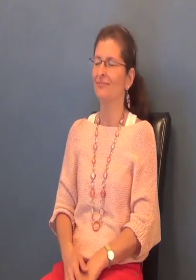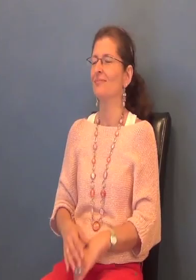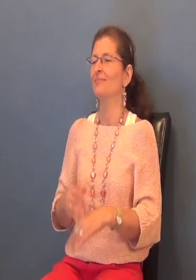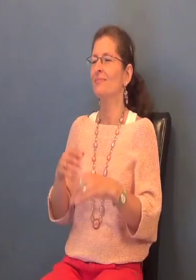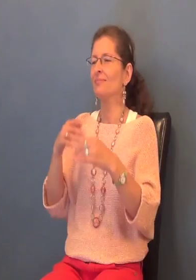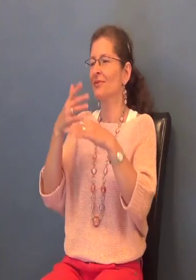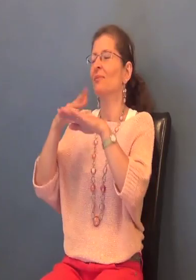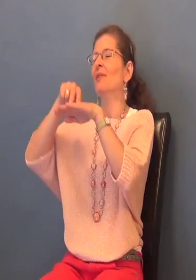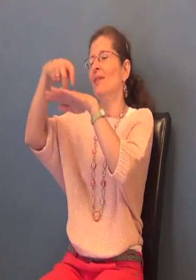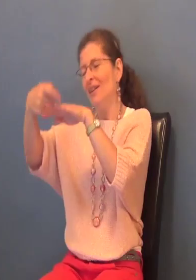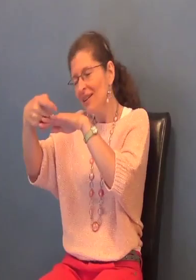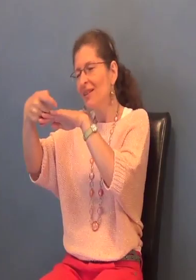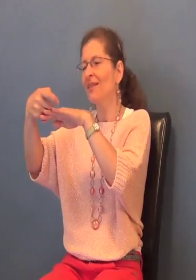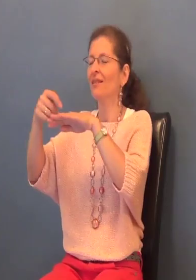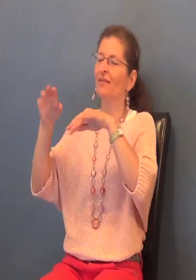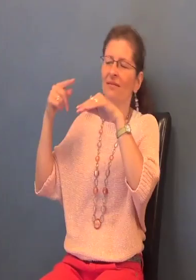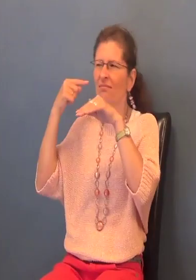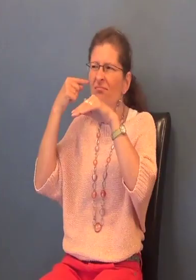Położyli się na ziemi i nagle coś usłyszeli.